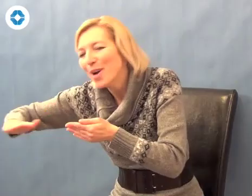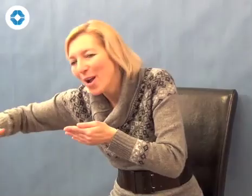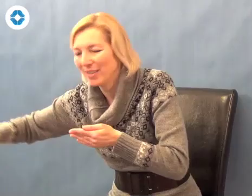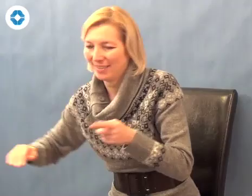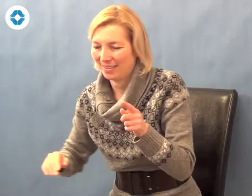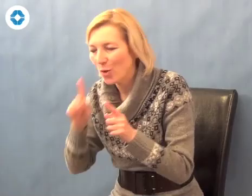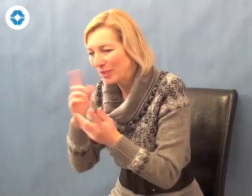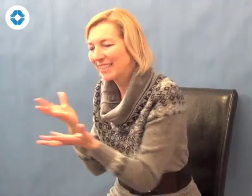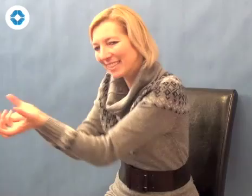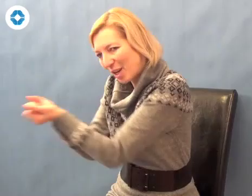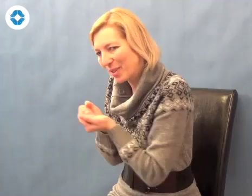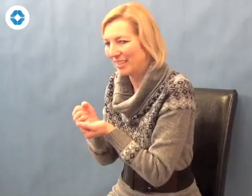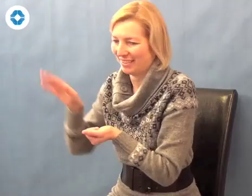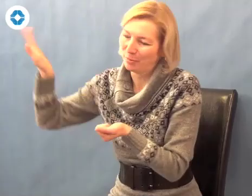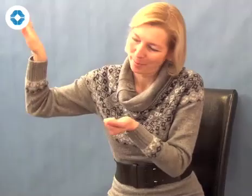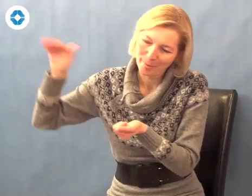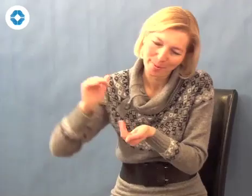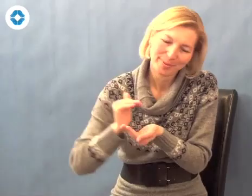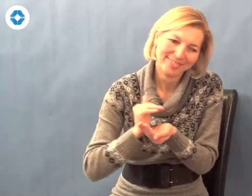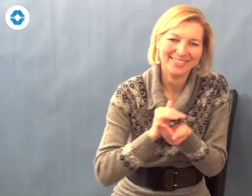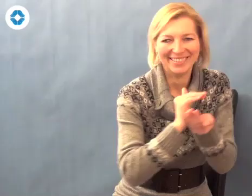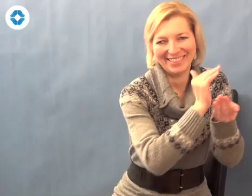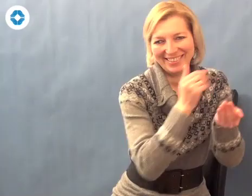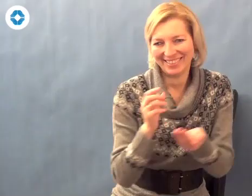Chłopak zabrał jedną i zaczął odchodzić.